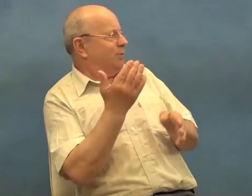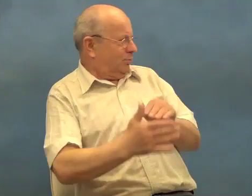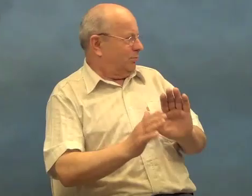Koniec?